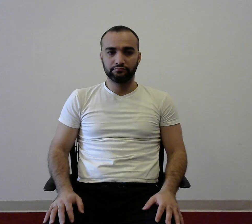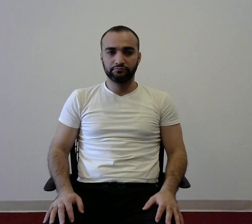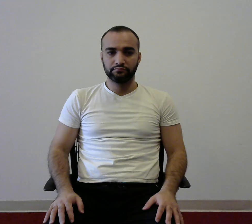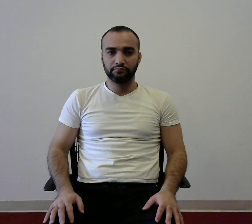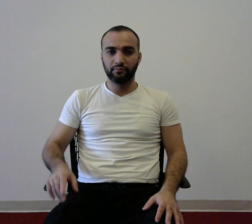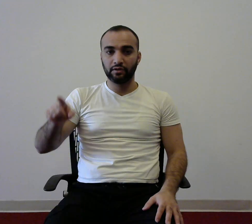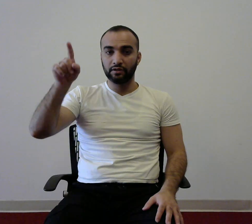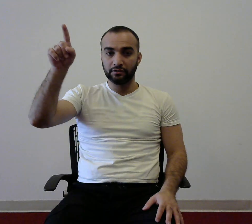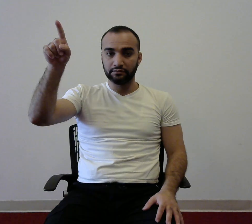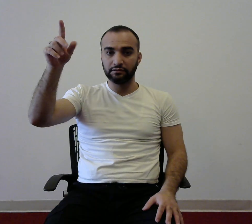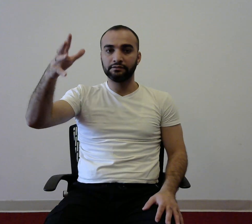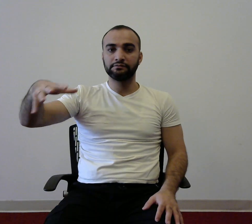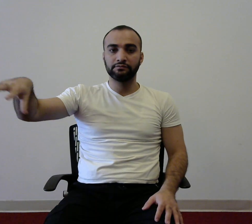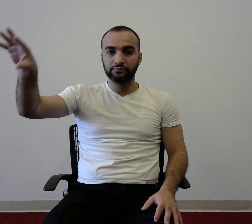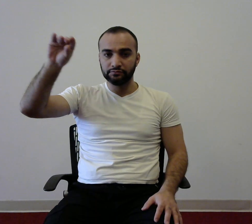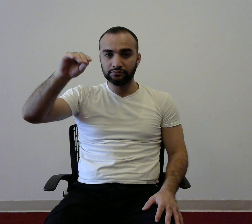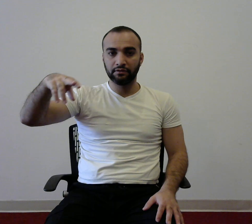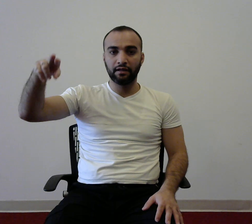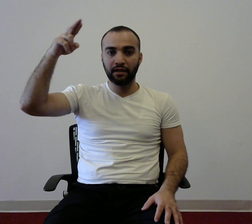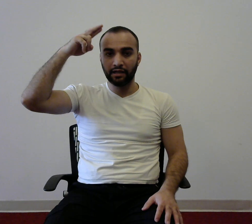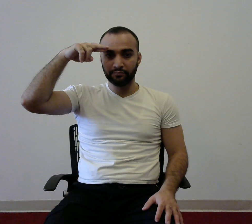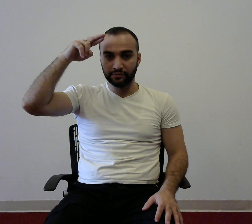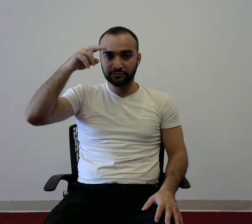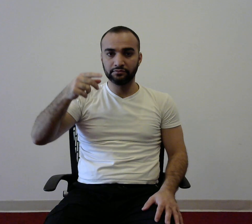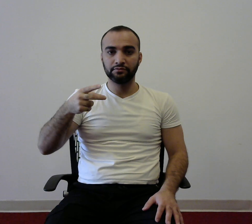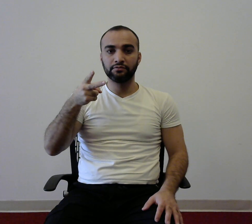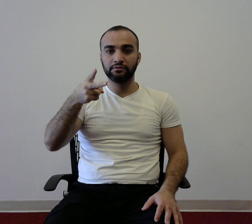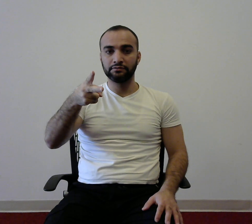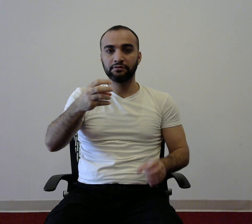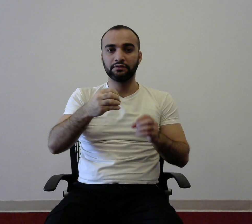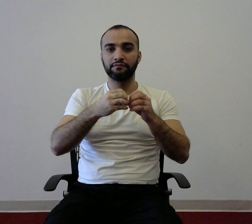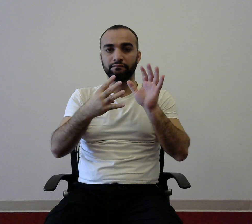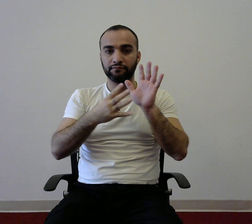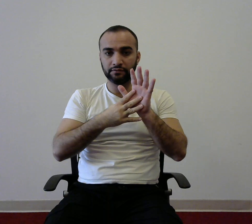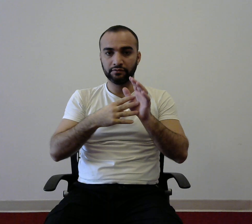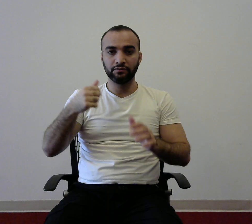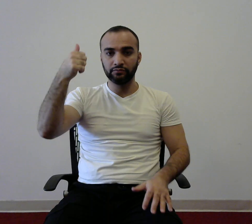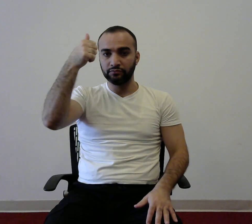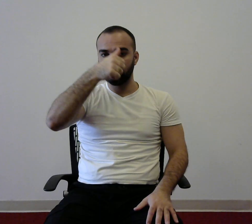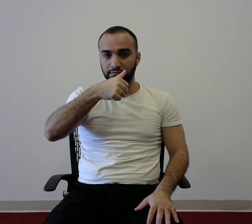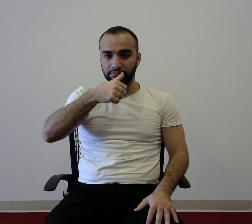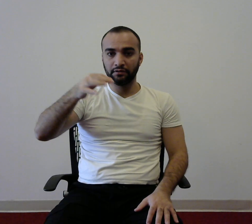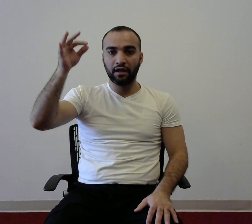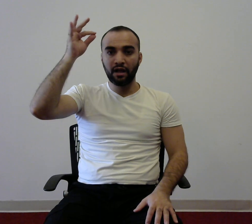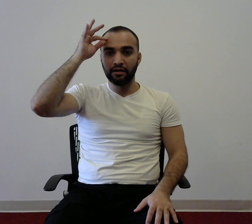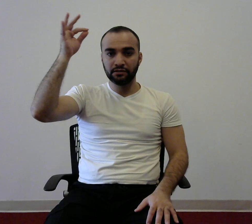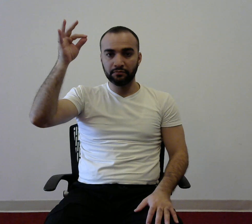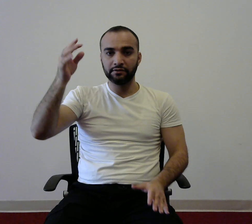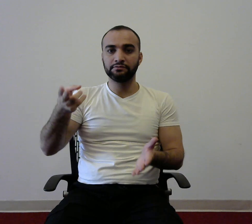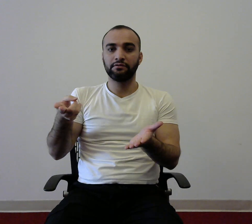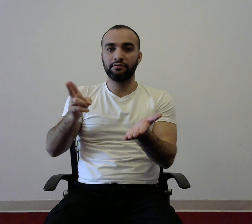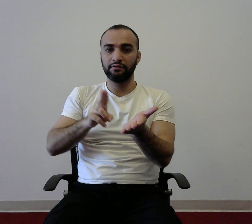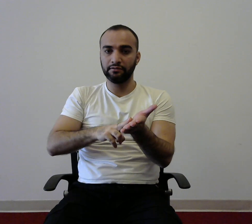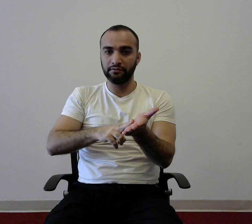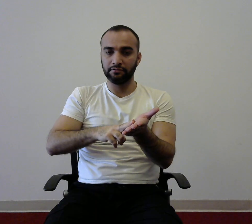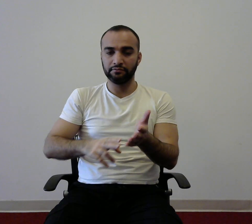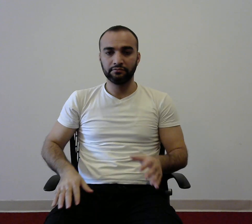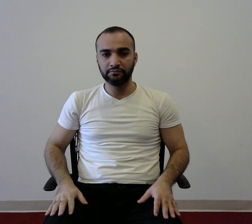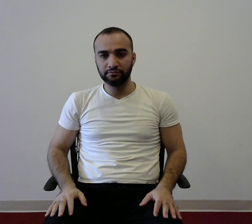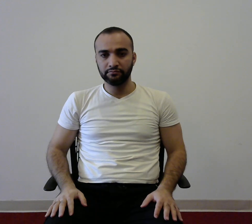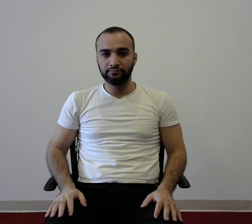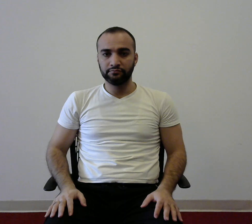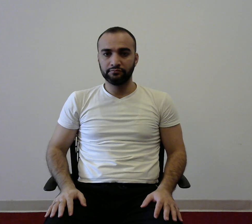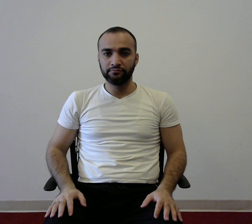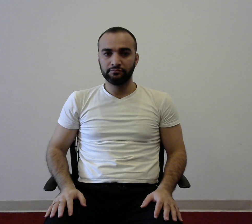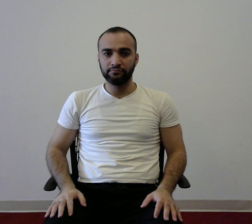Onların əmisi 2019-cu ildə Almaniyaya köçüb